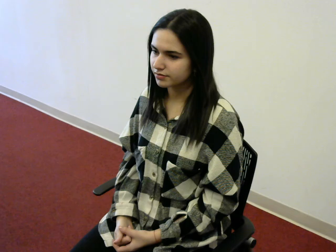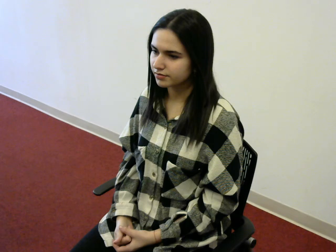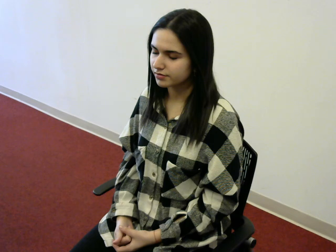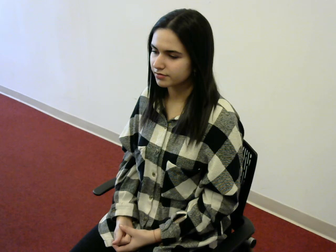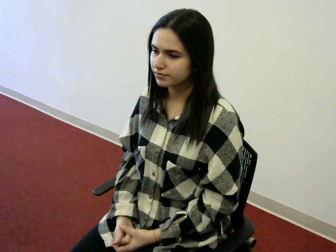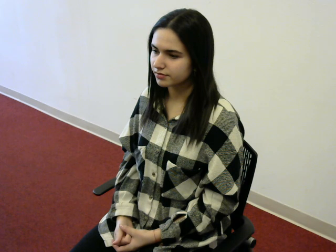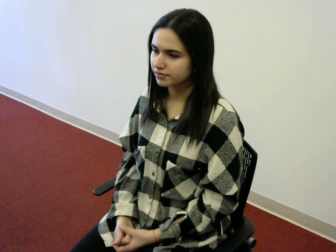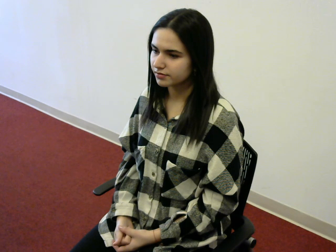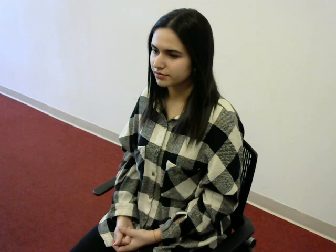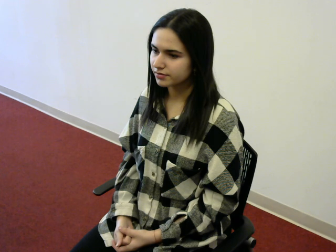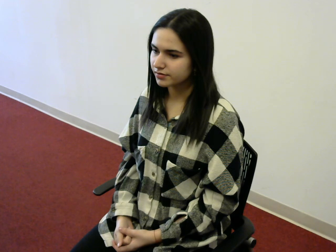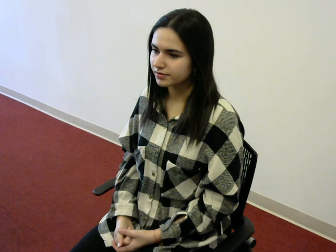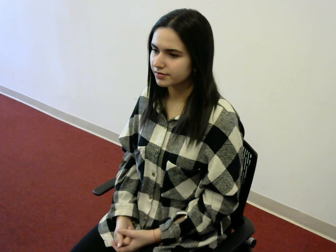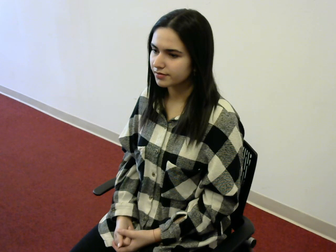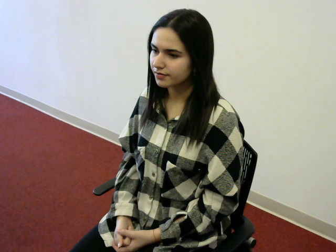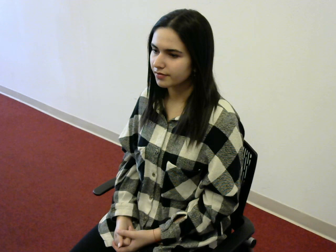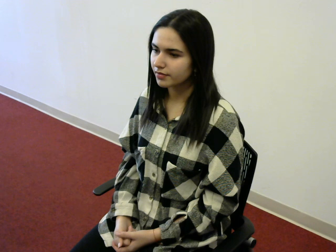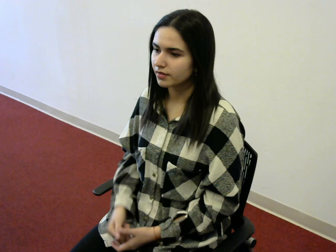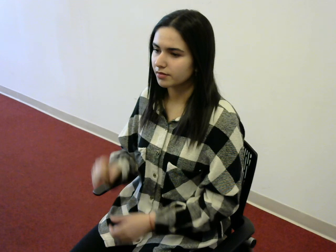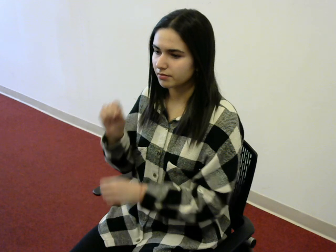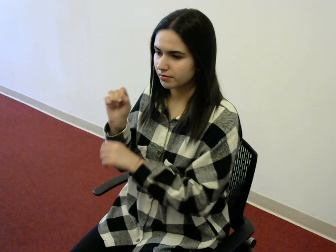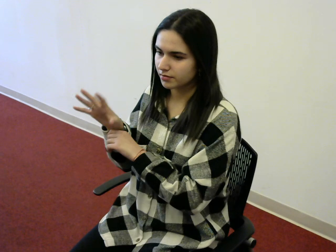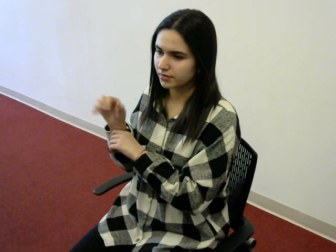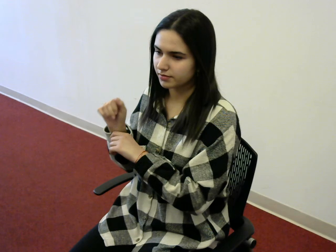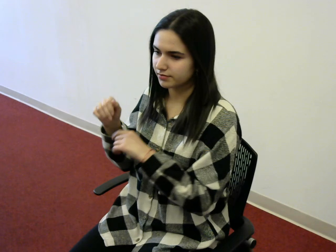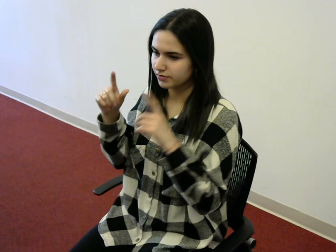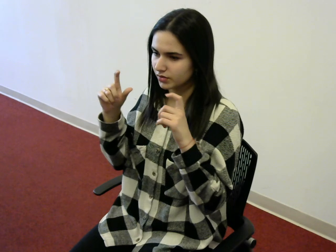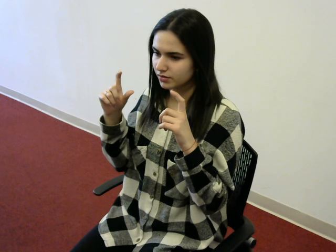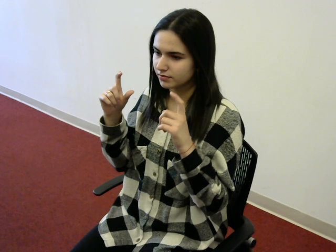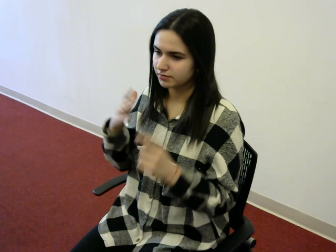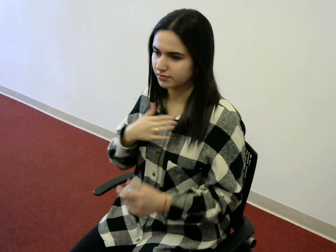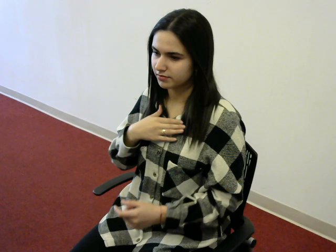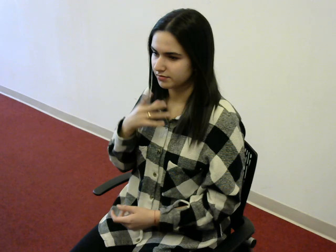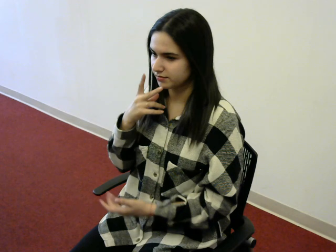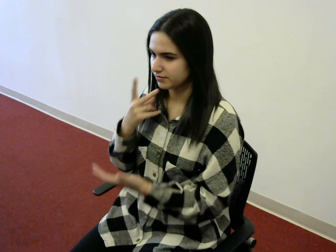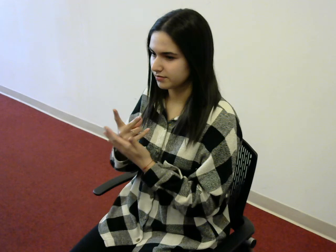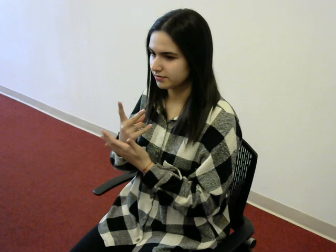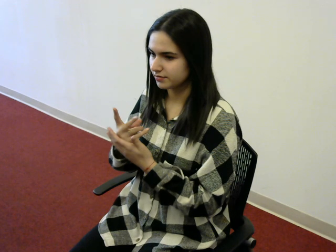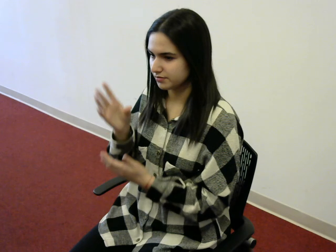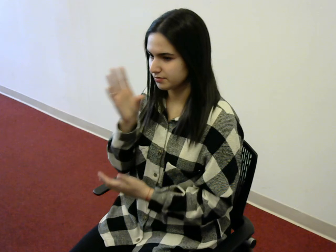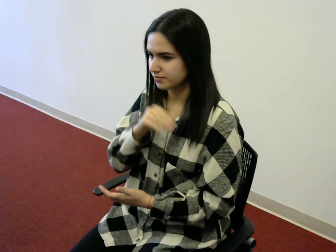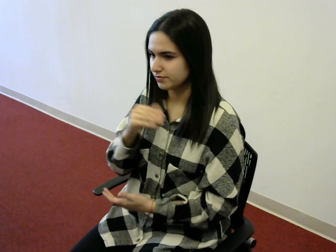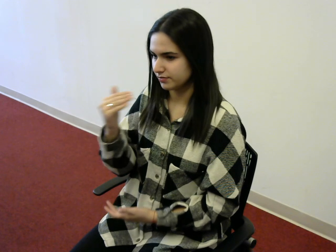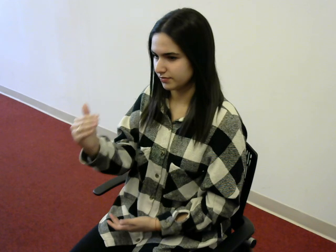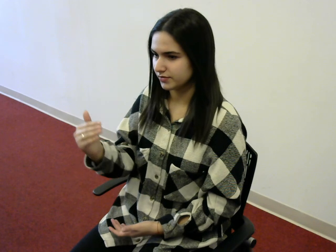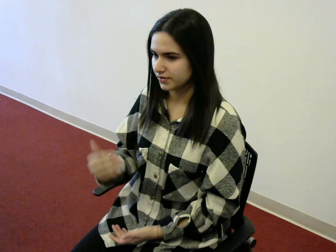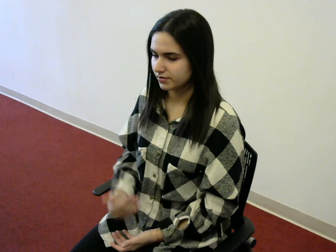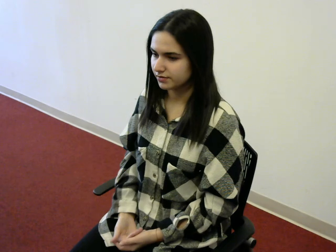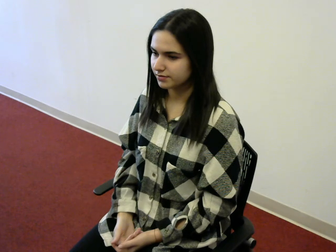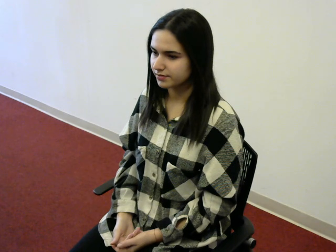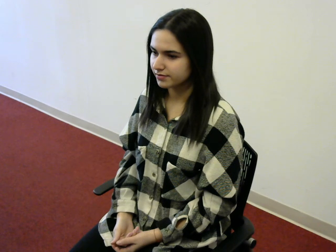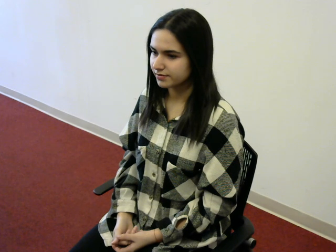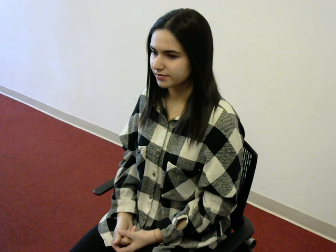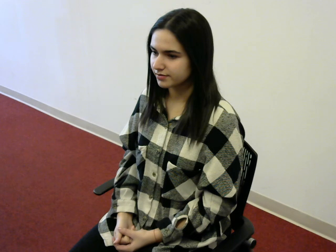Çəkdiyin şəkilləri mənə göstərə bilərsənmi?